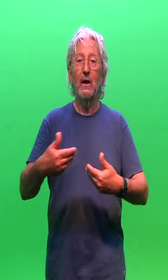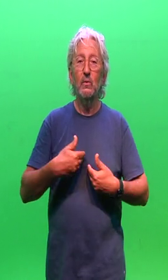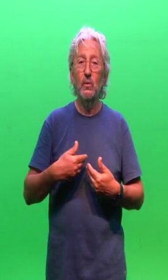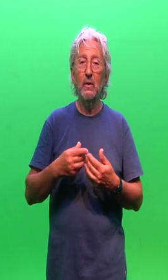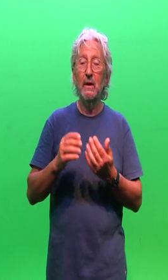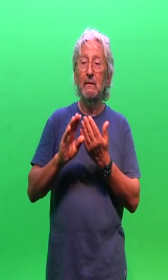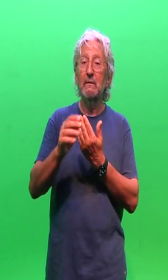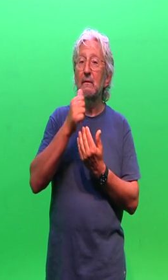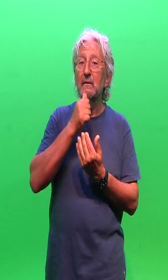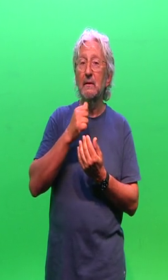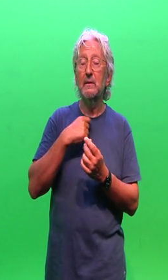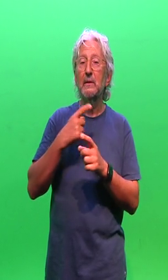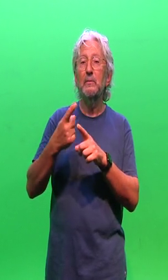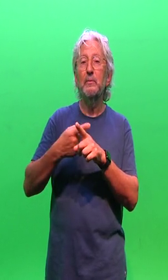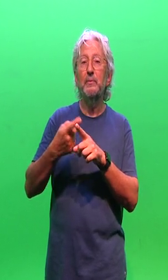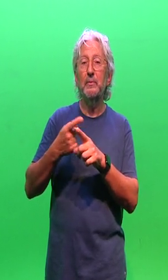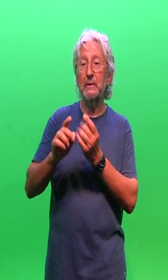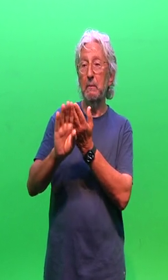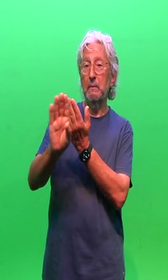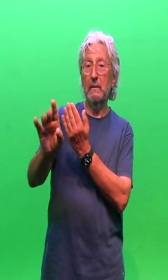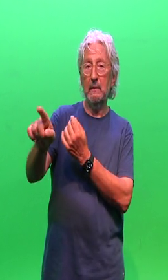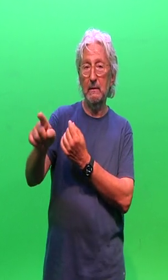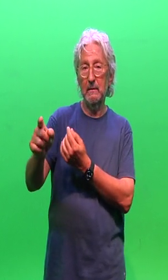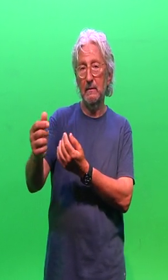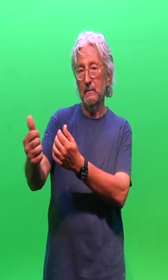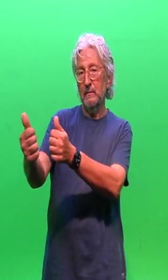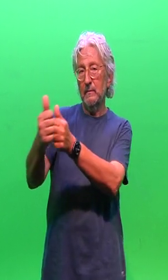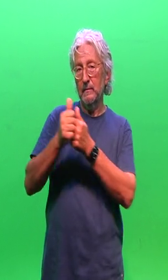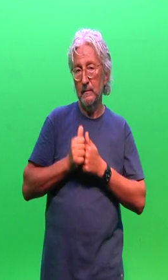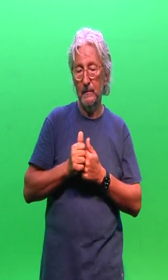M'ajuda el meu cosí, que és veí meu.